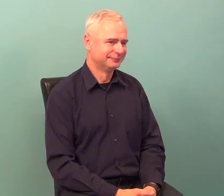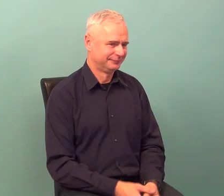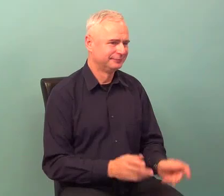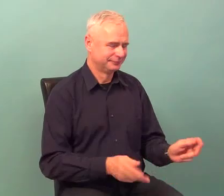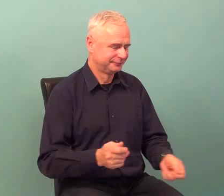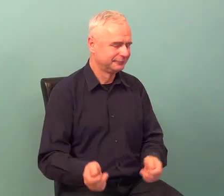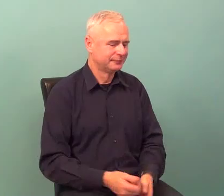Gra jak na perkusji.